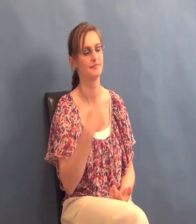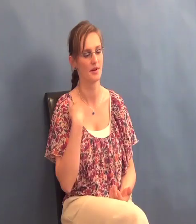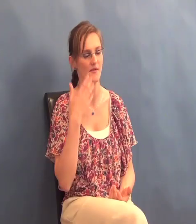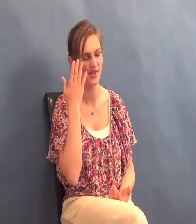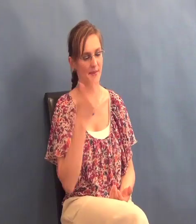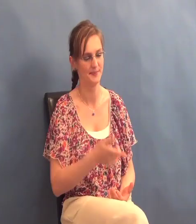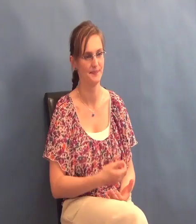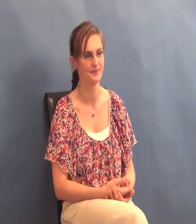Wiem.